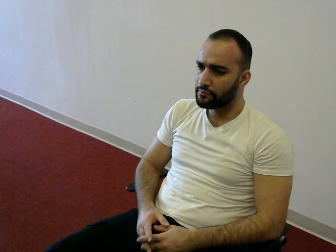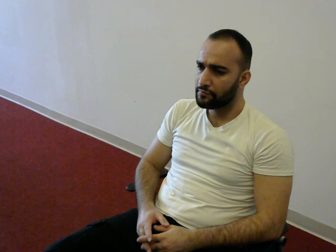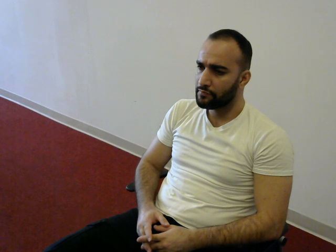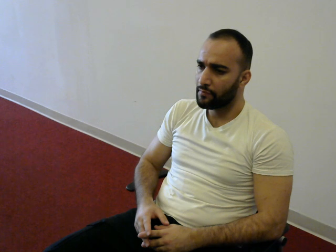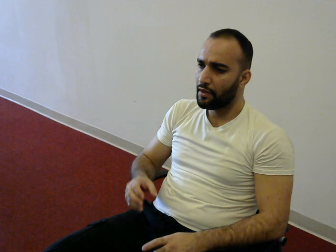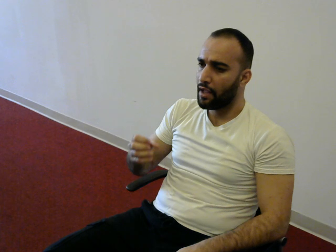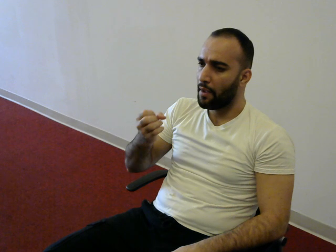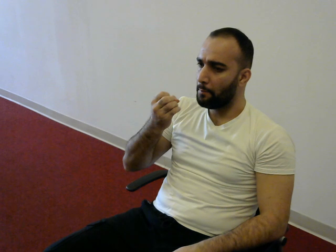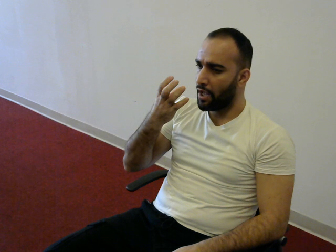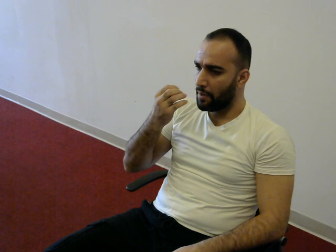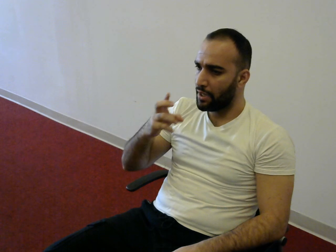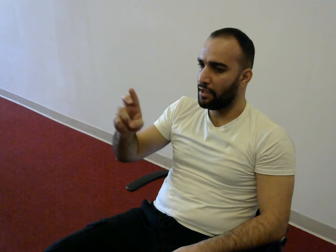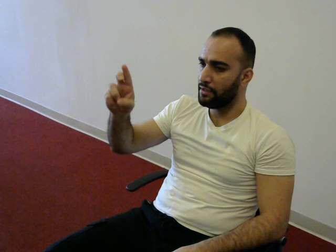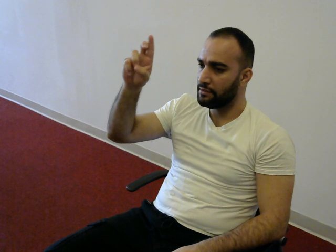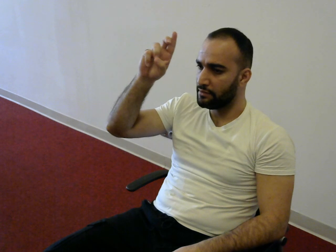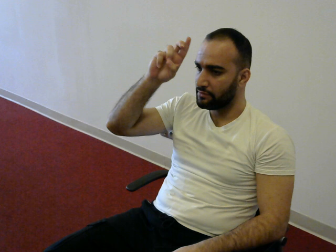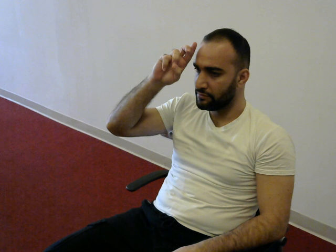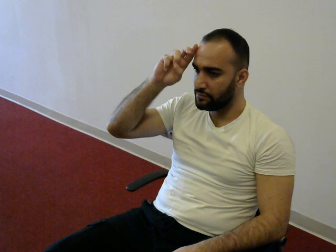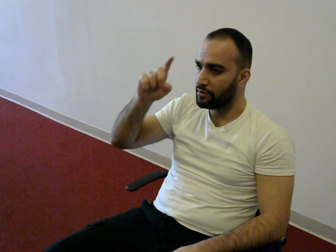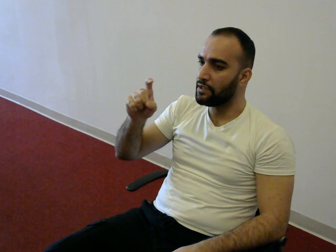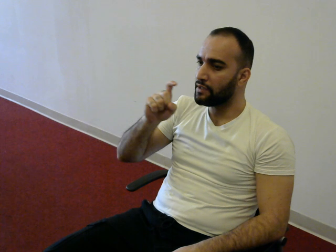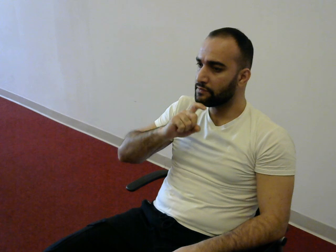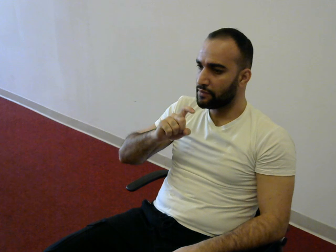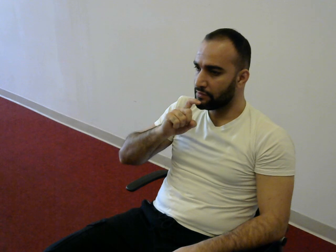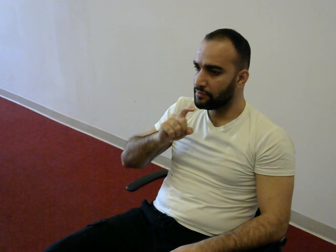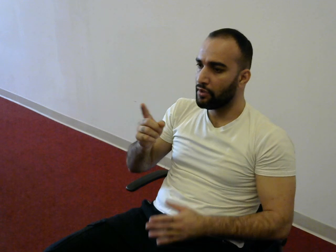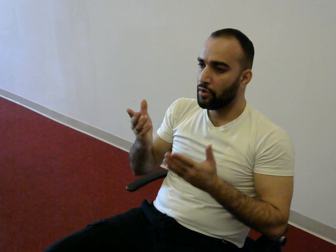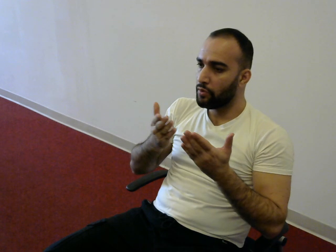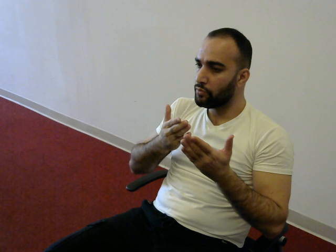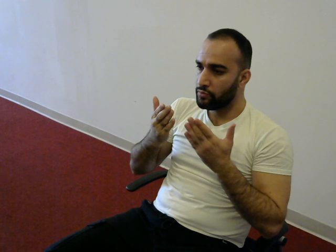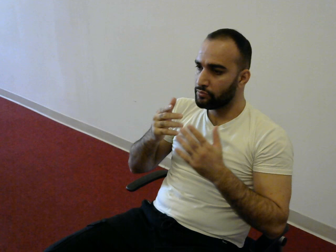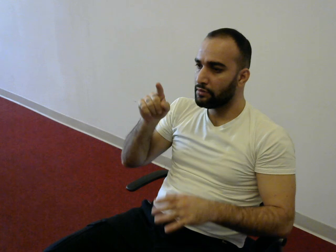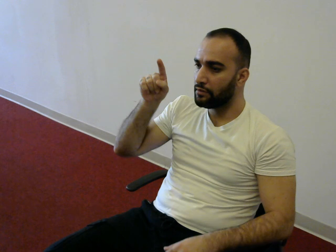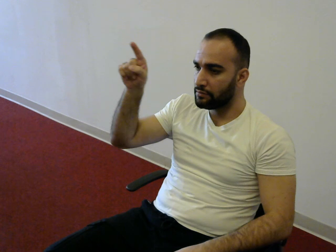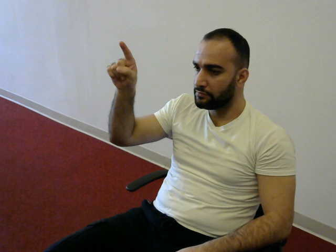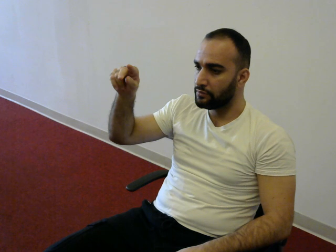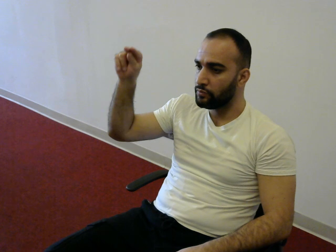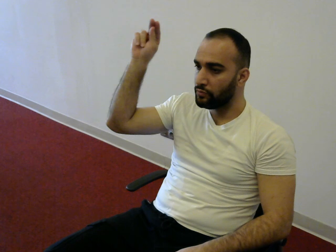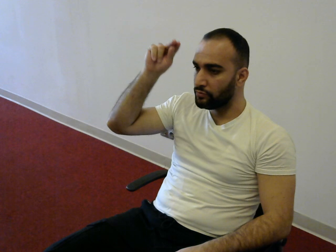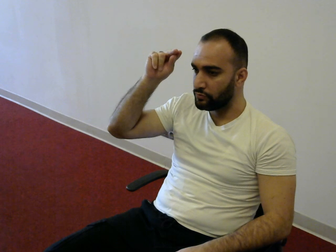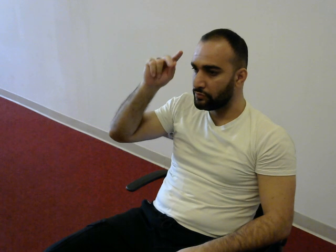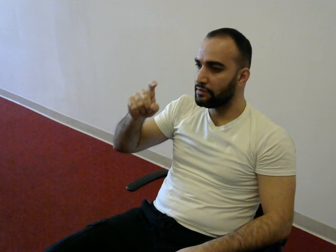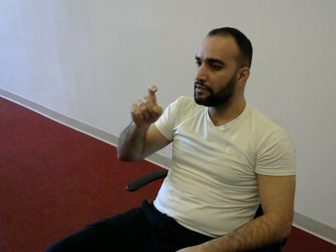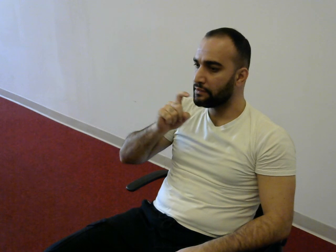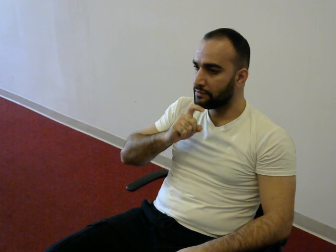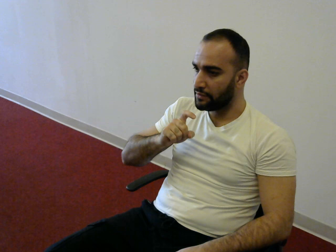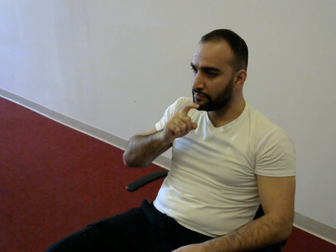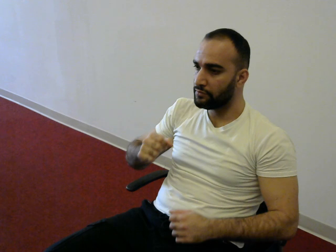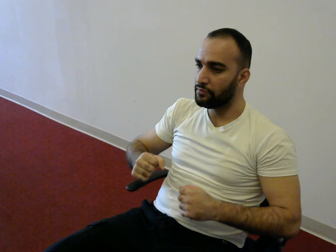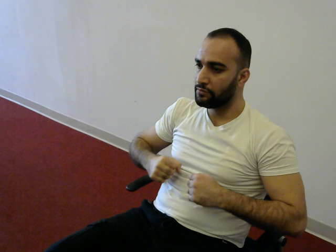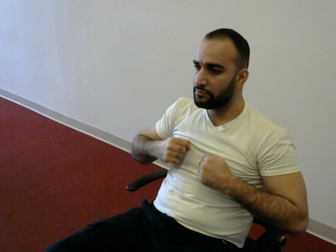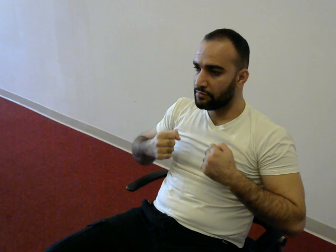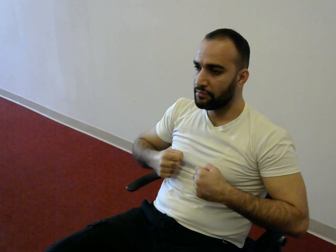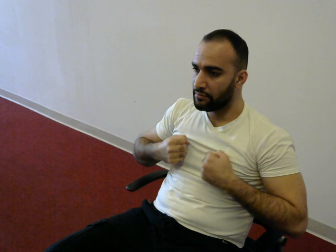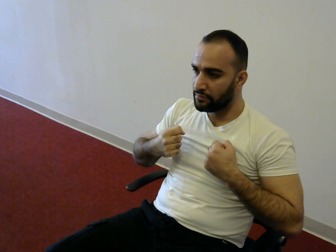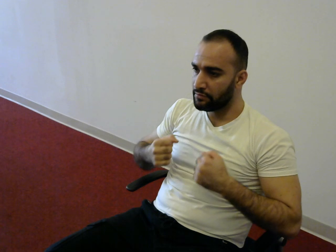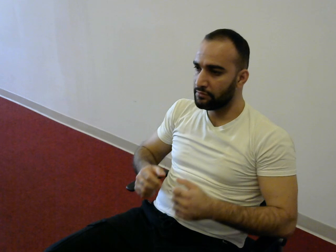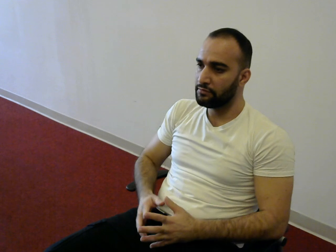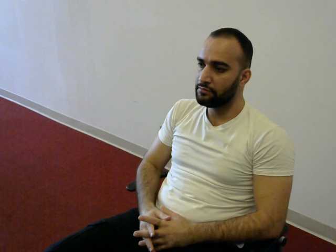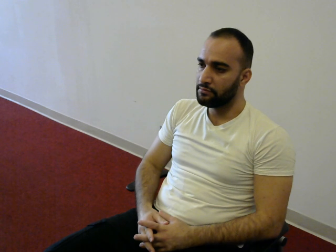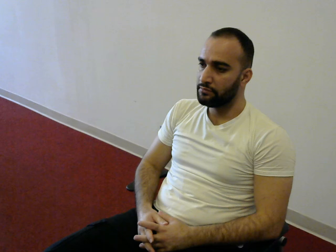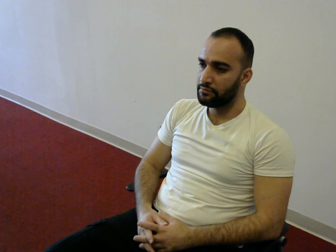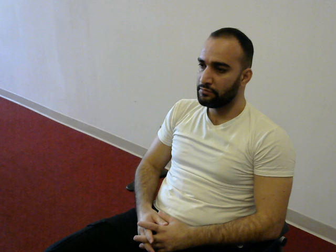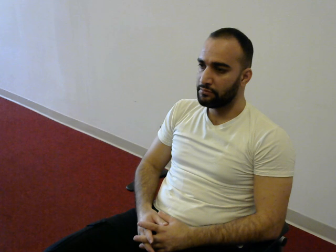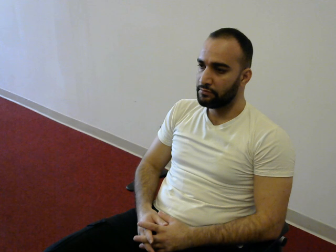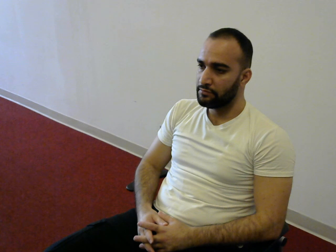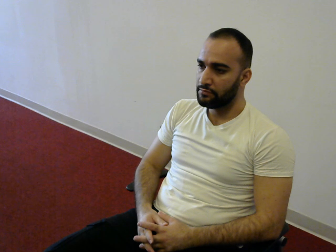Bakı Dövlət Universitetində oxuyan o tələbə çalışqandır